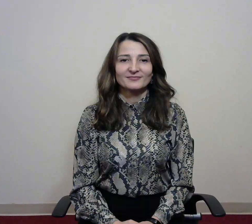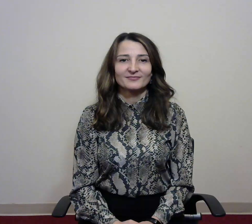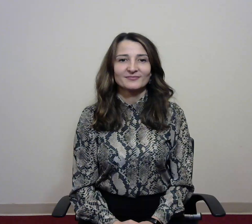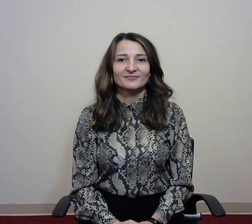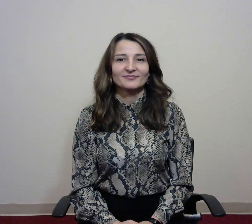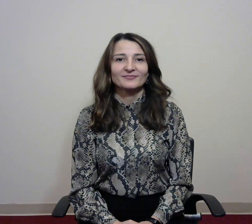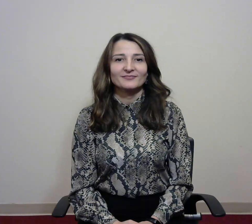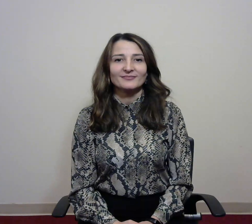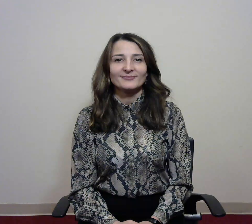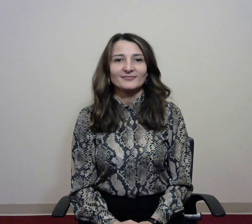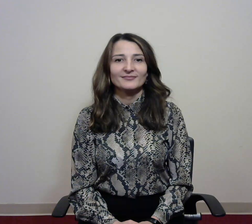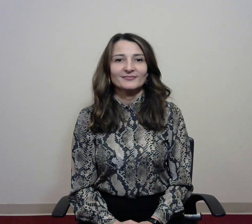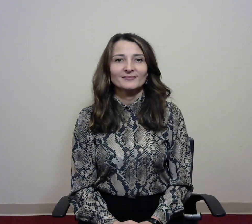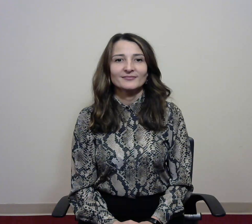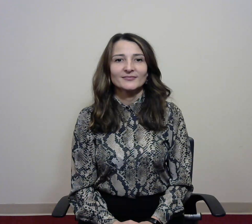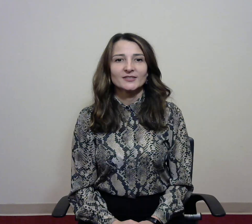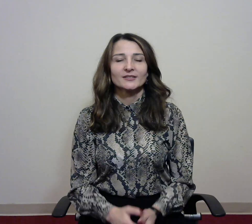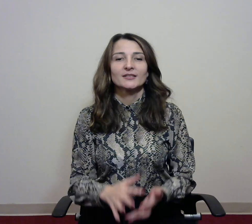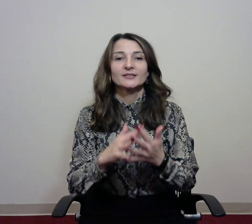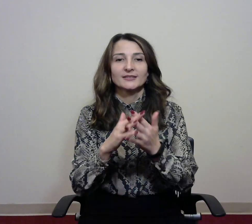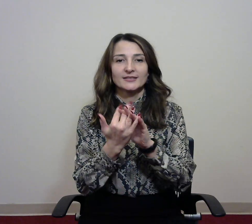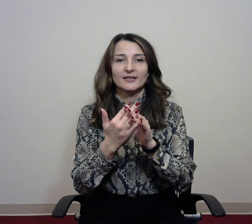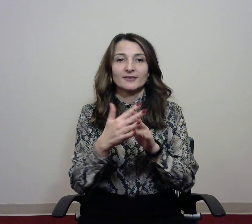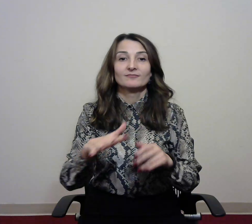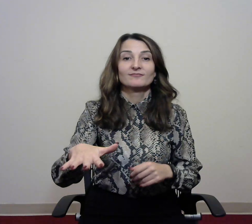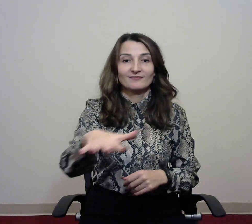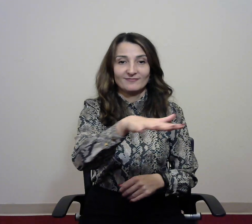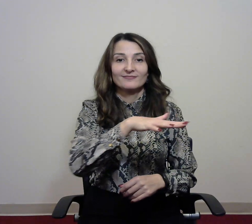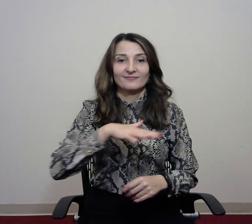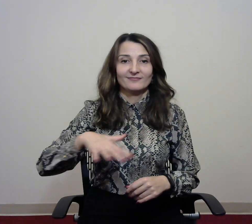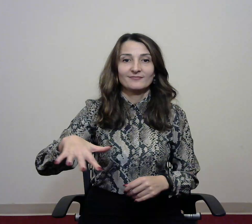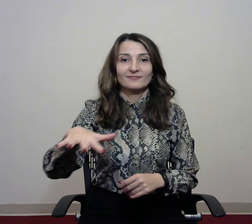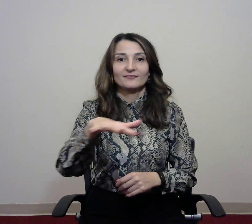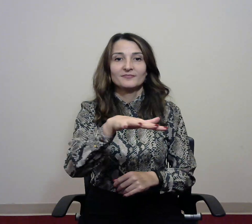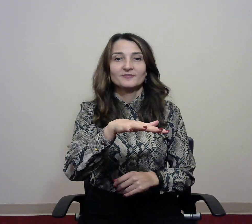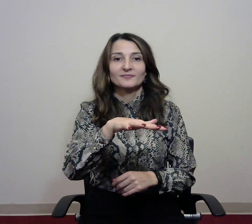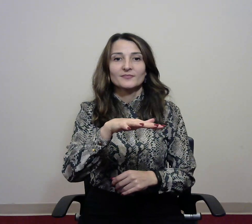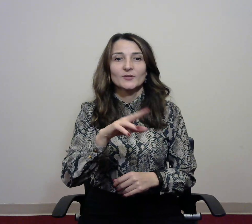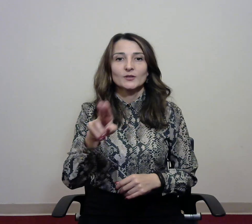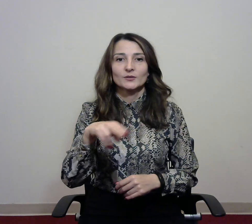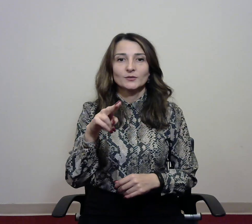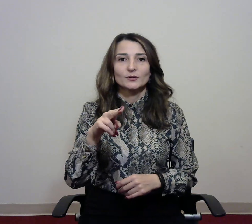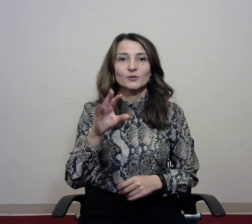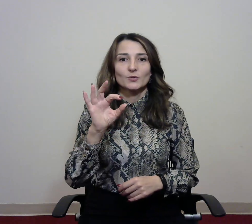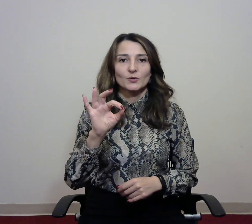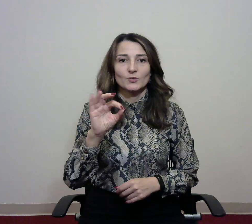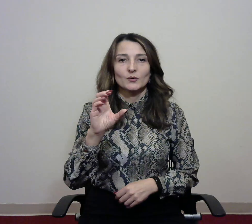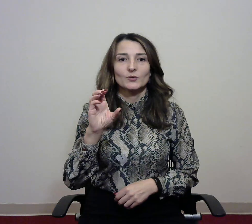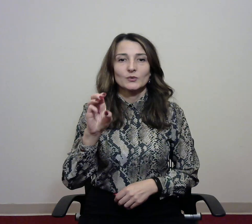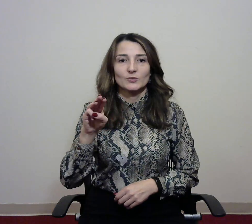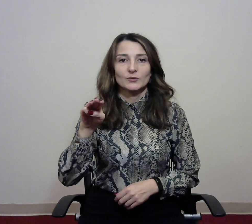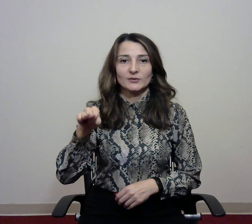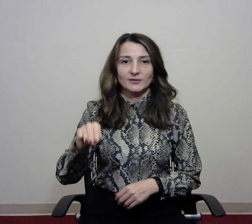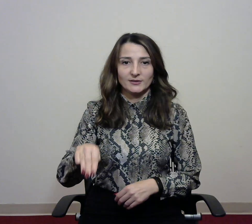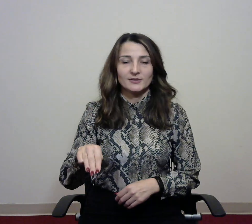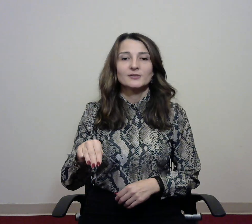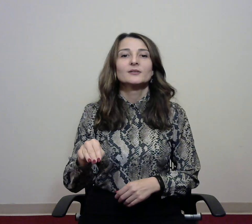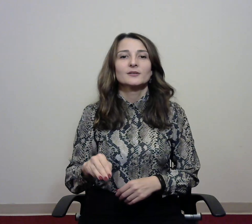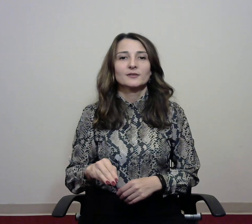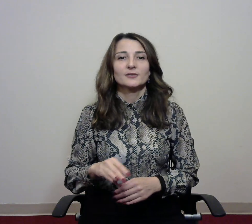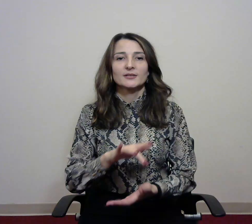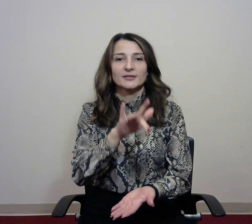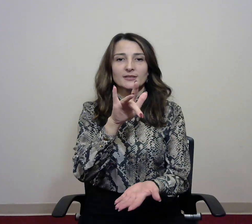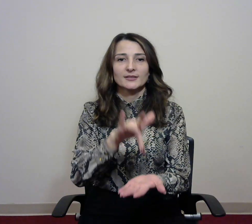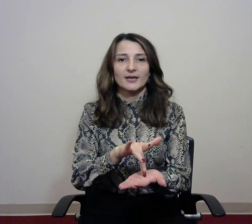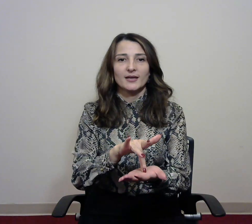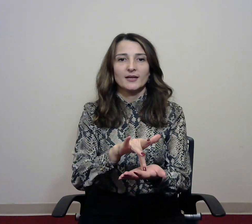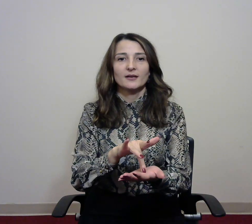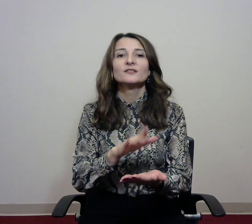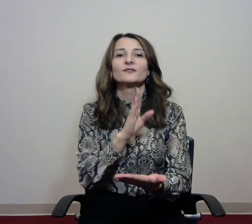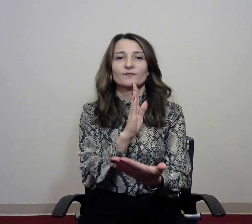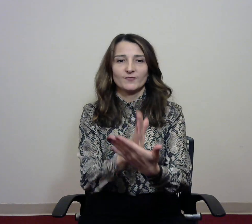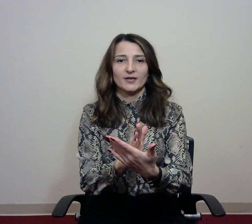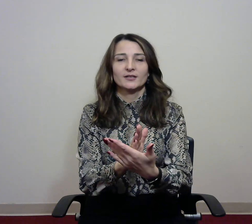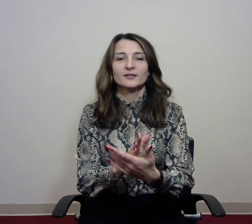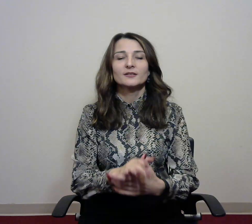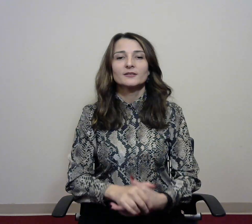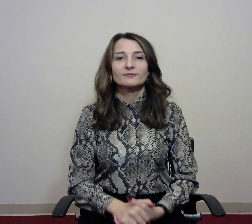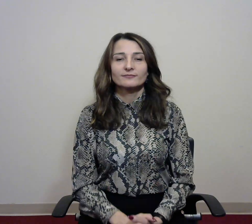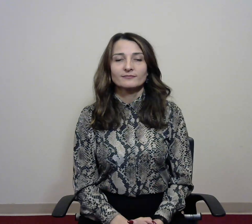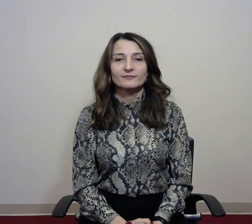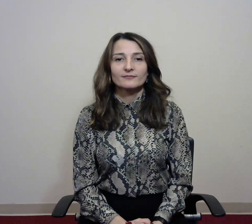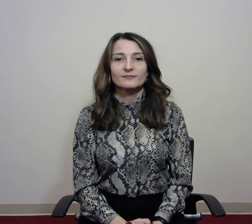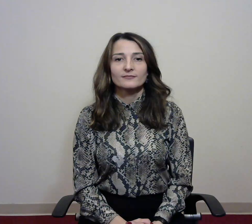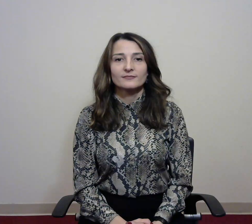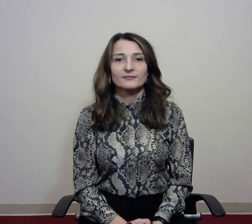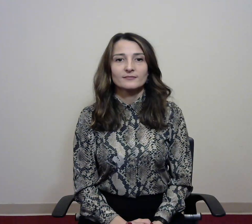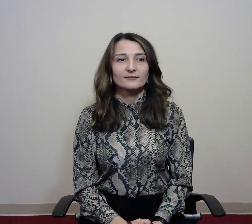Rayonlarda DOST Mərkəzləri varmı?